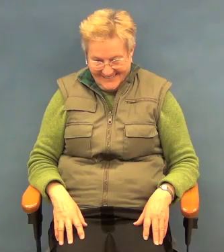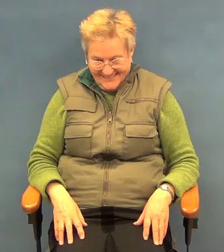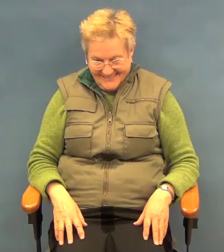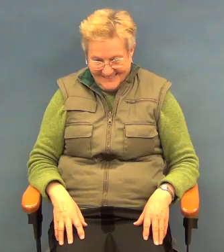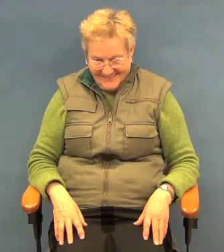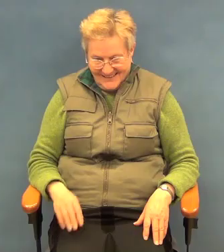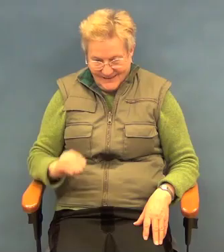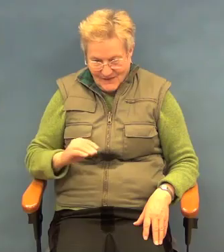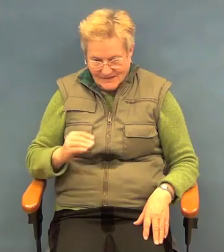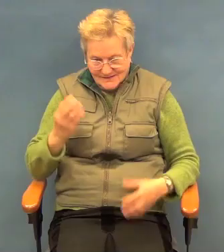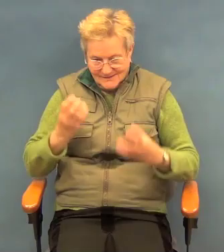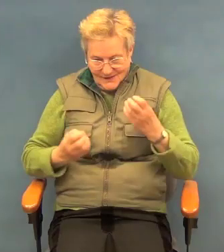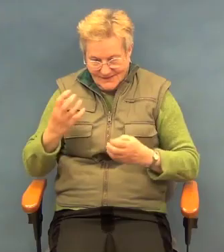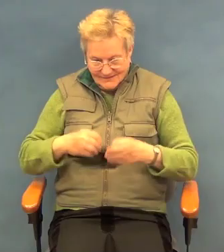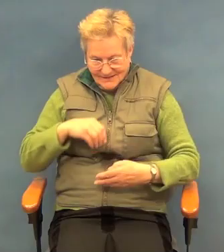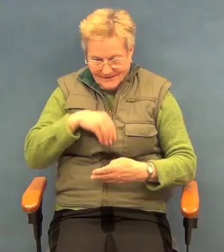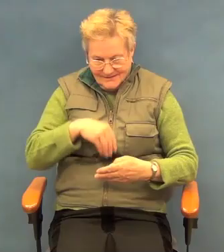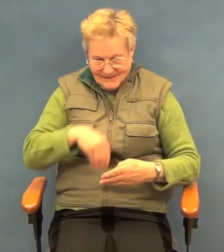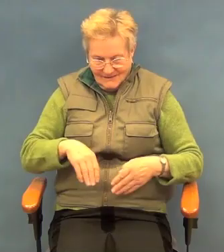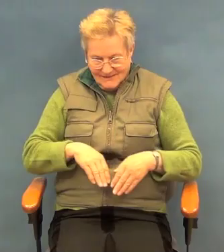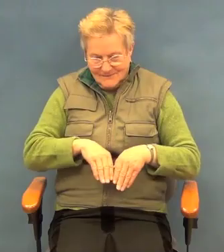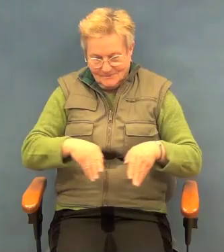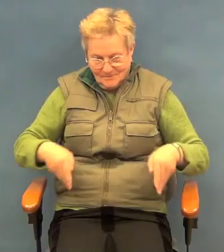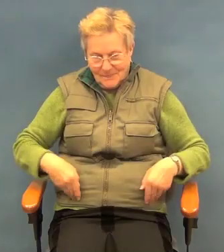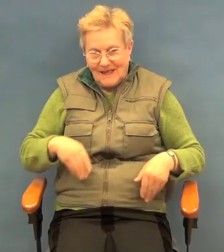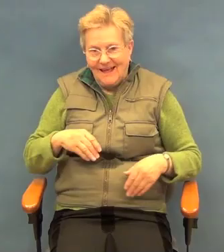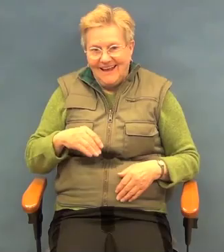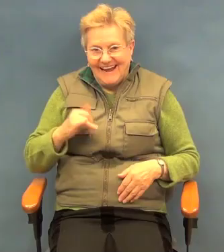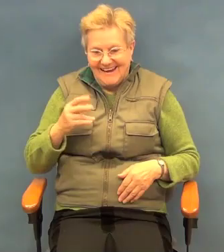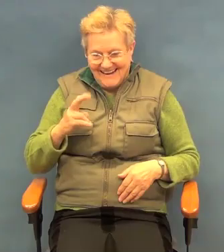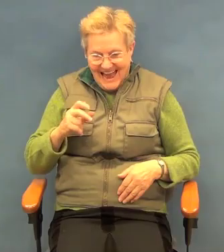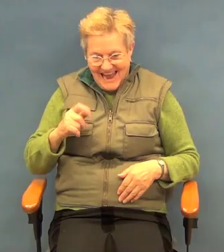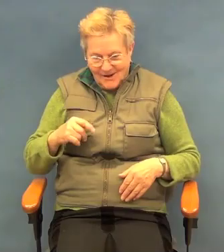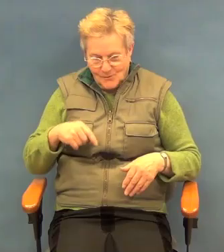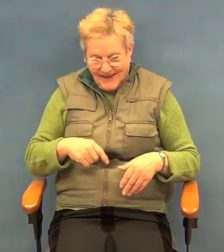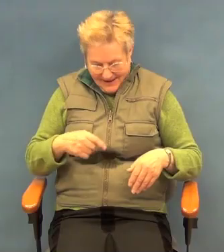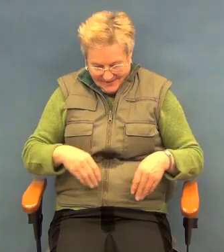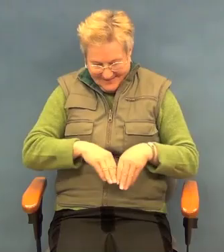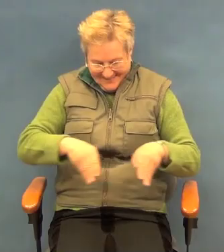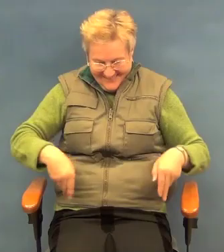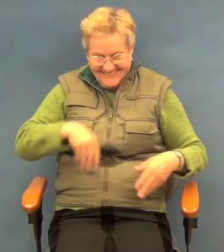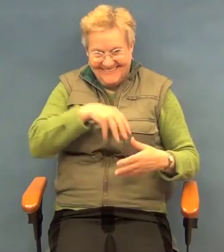Jeszcze zrywał, układał w fartuchu jak kangur.